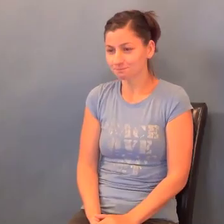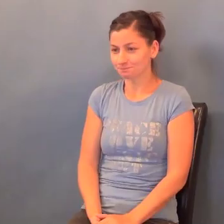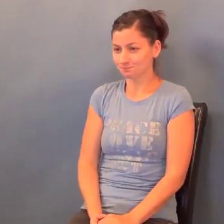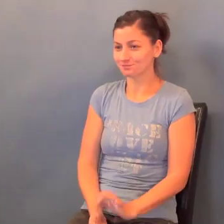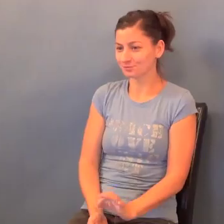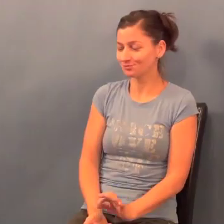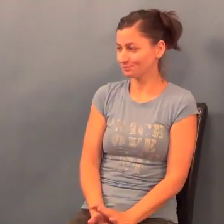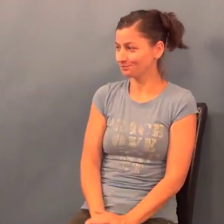Dobrze.